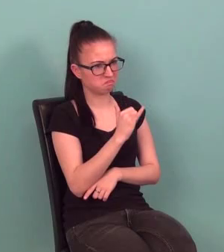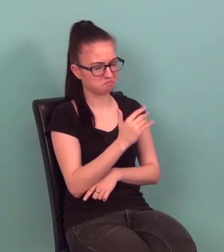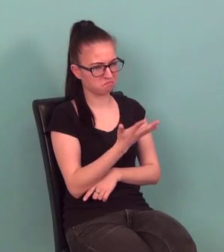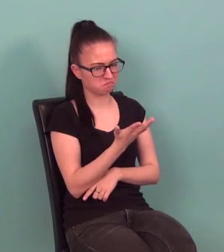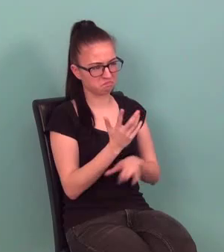Trzej chłopcy odchodzą.